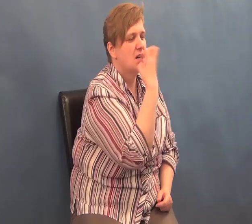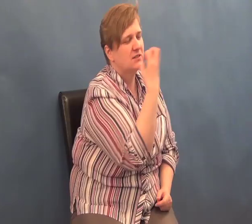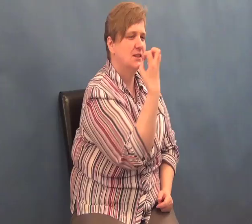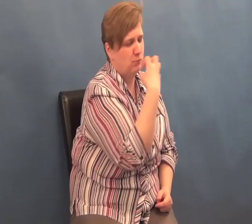I koniec.